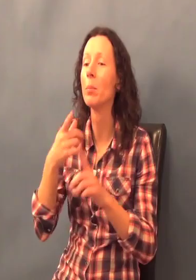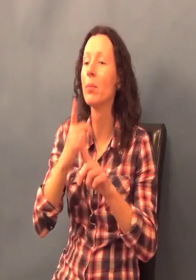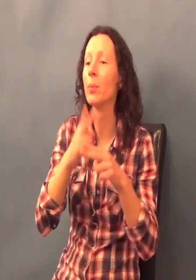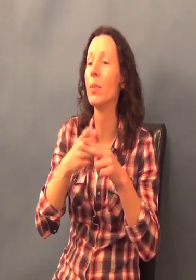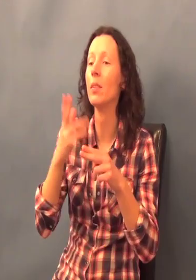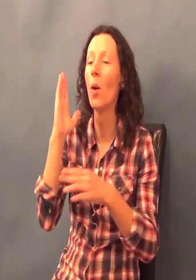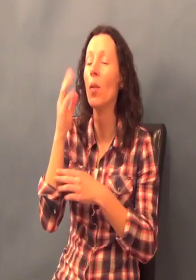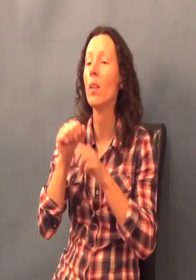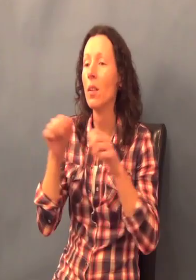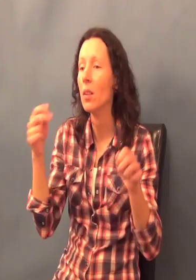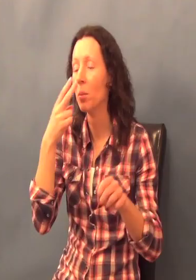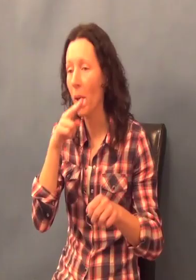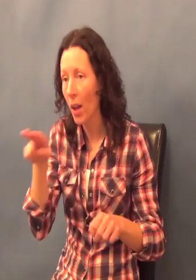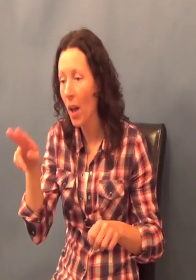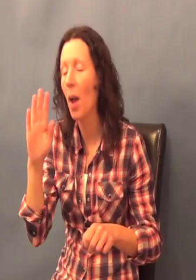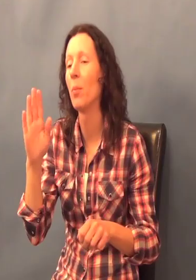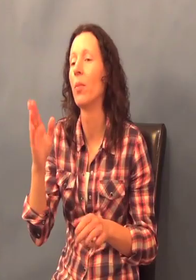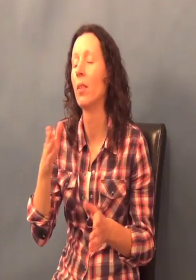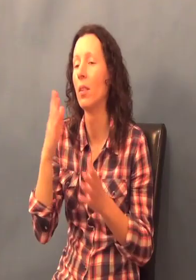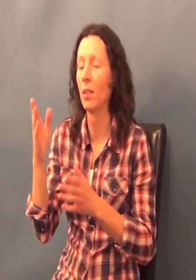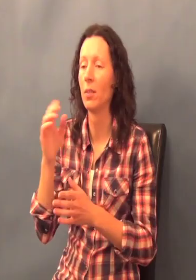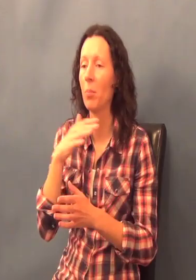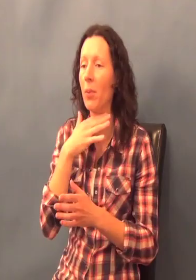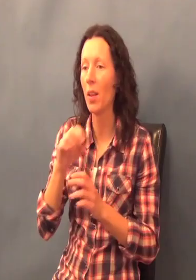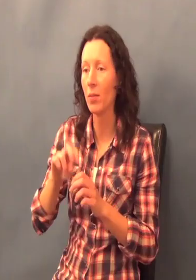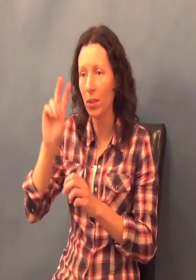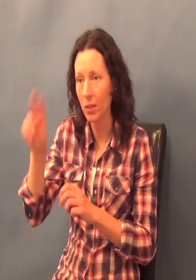Otwiera okno i wygląda przez nie, a potem pies wyskakuje przez okno.